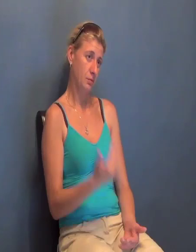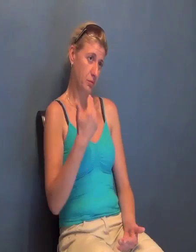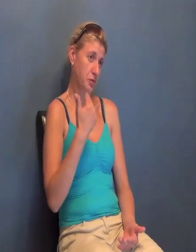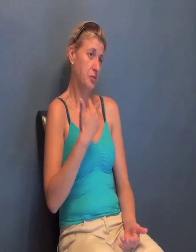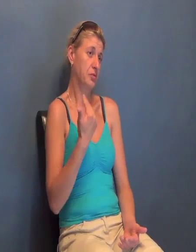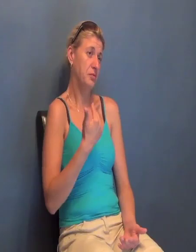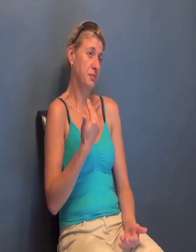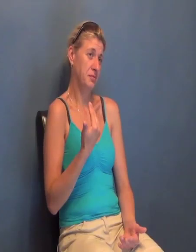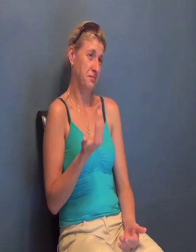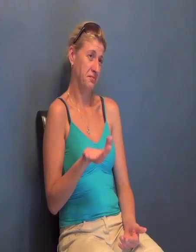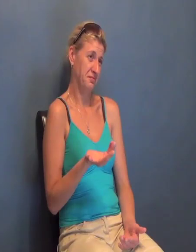Może.